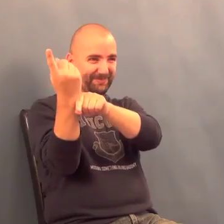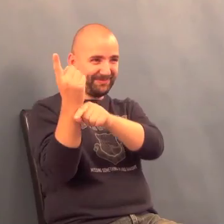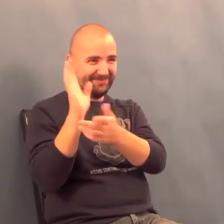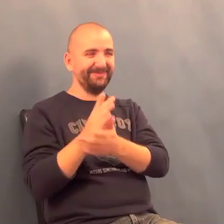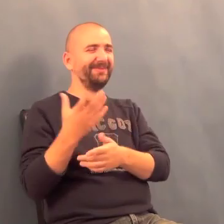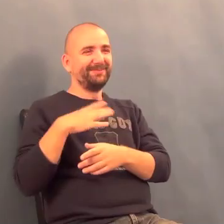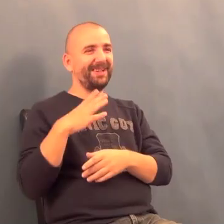Już, jest mu to obojętne.